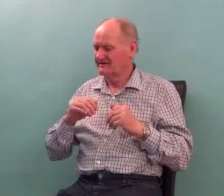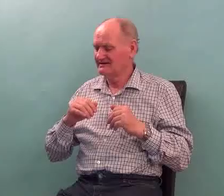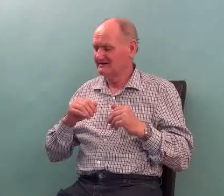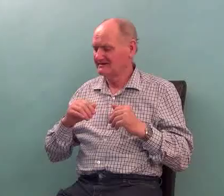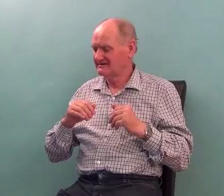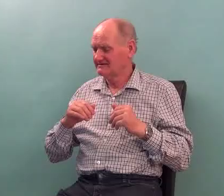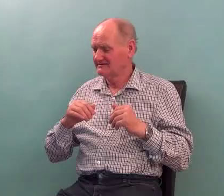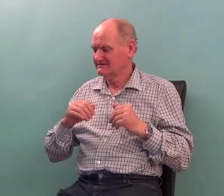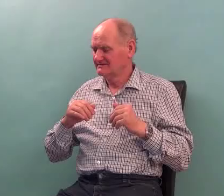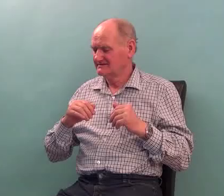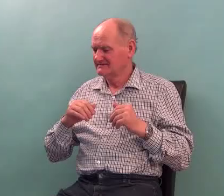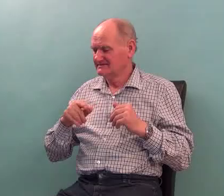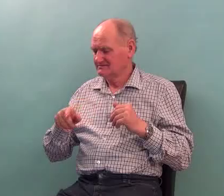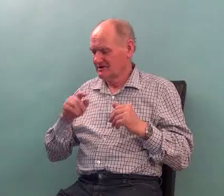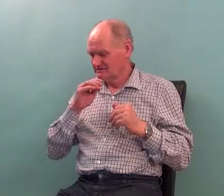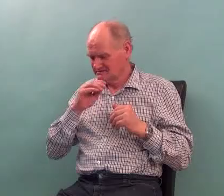Nad morze.